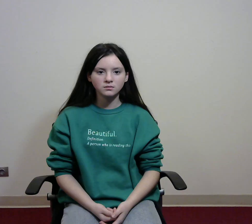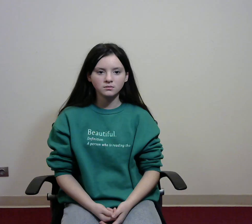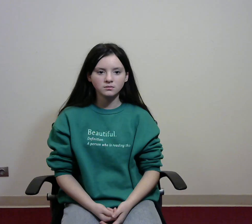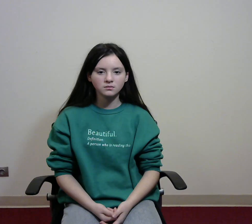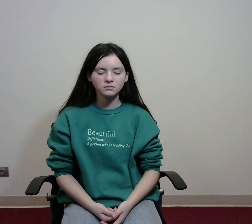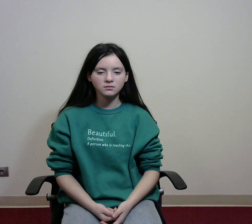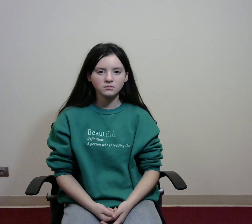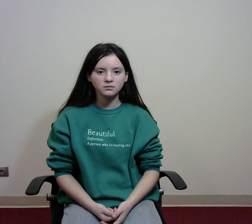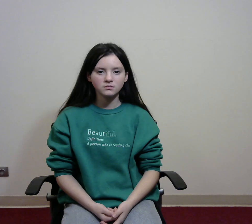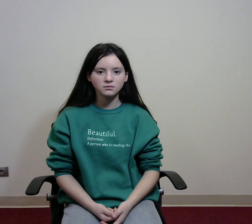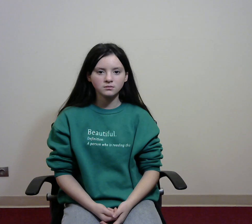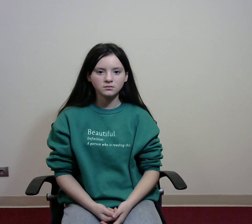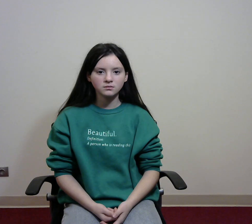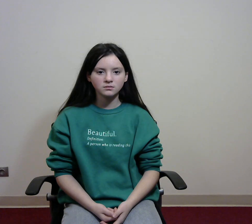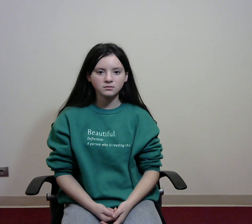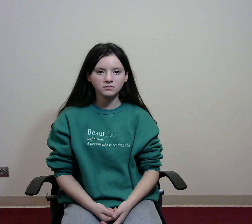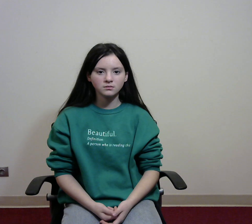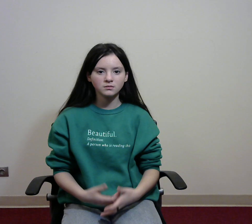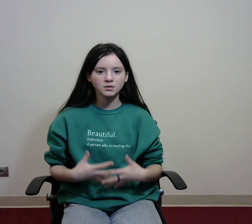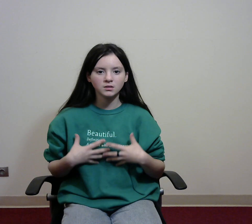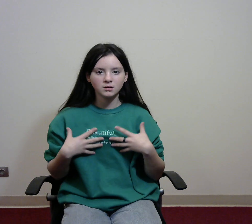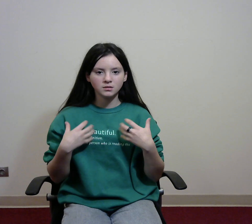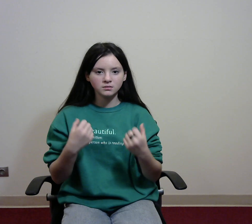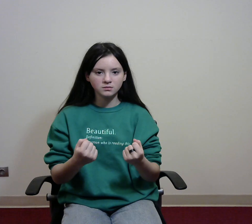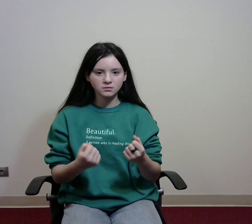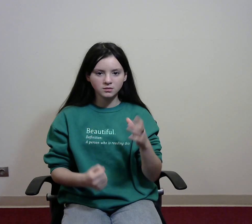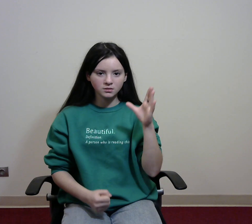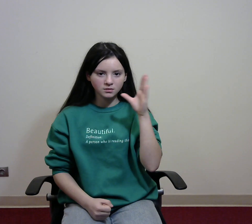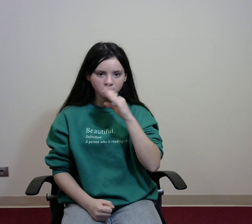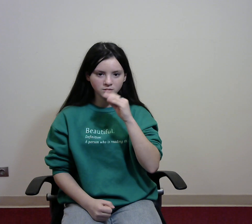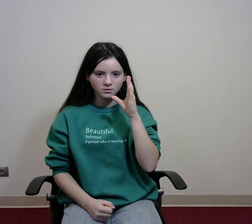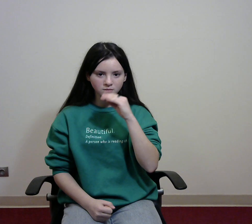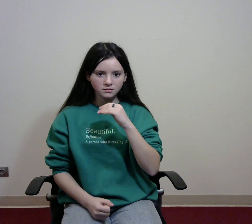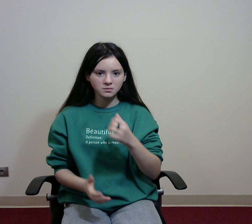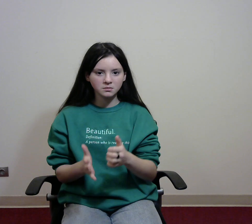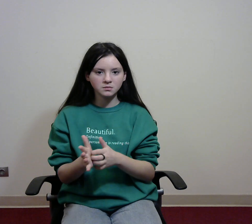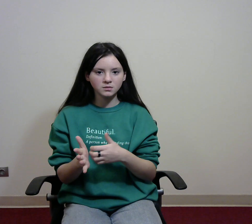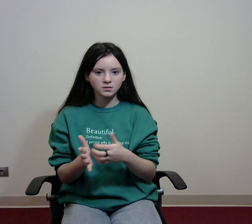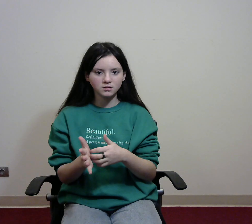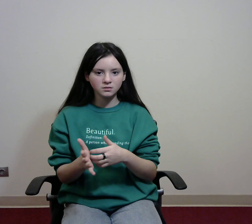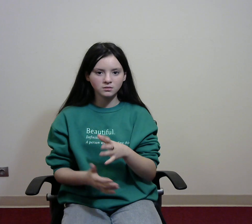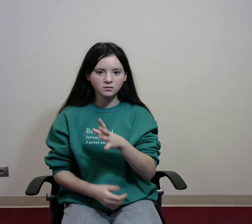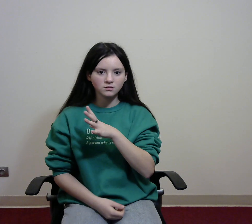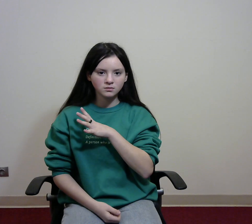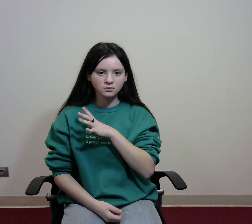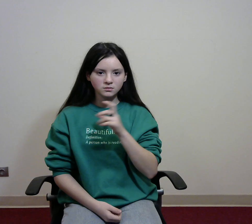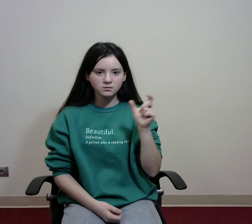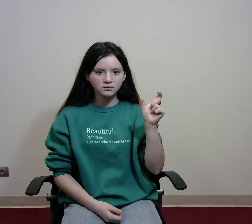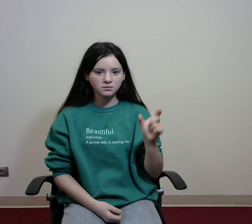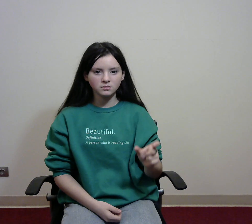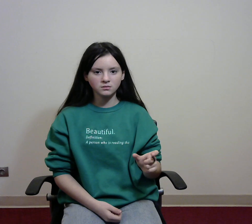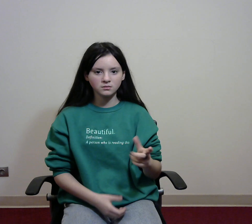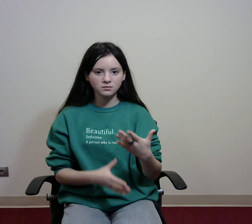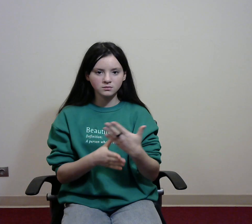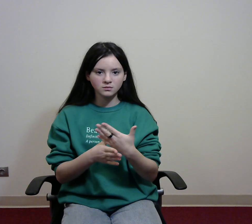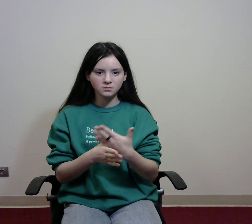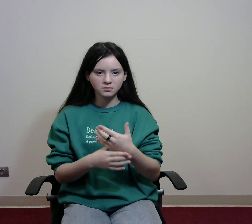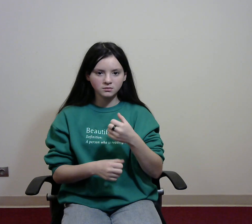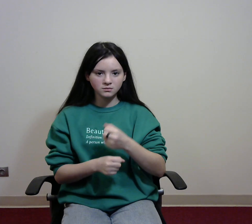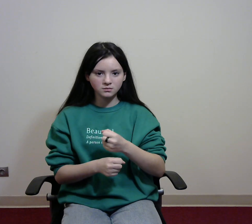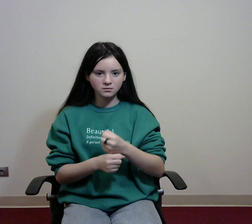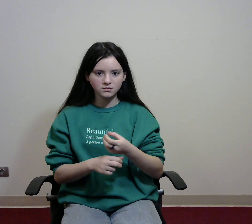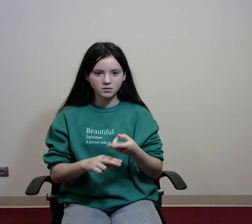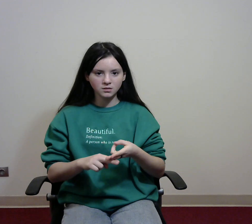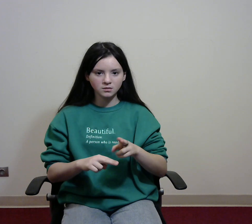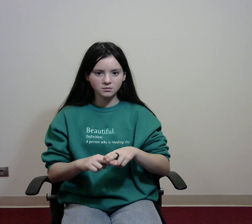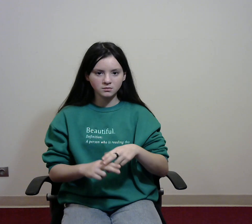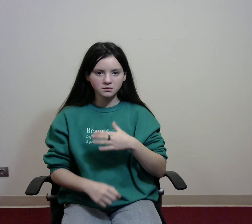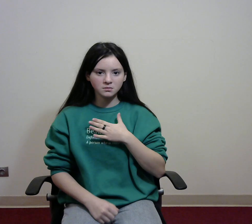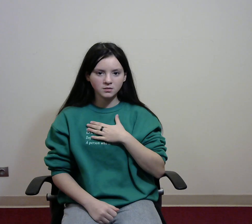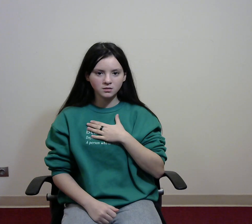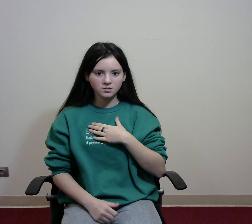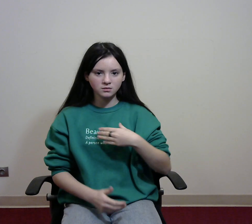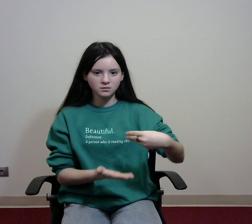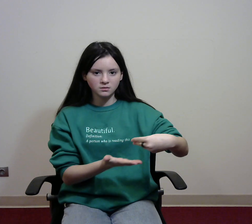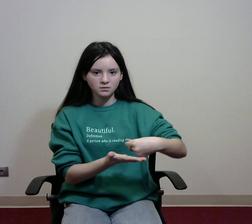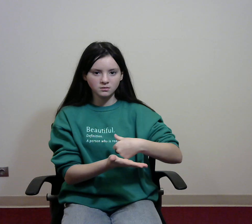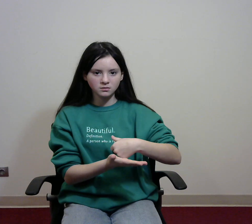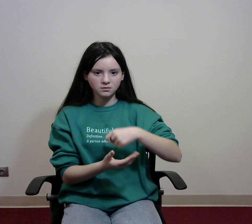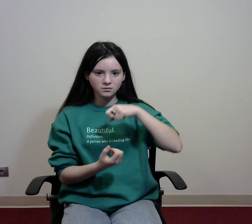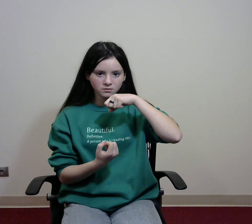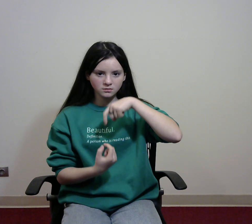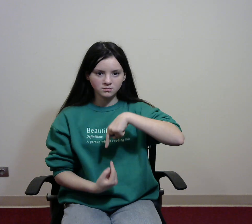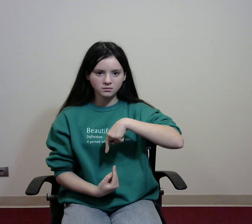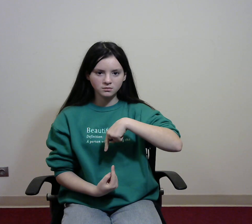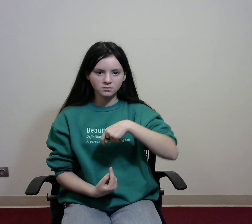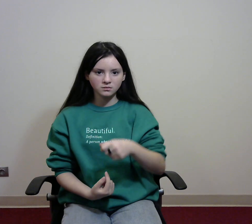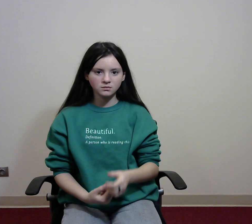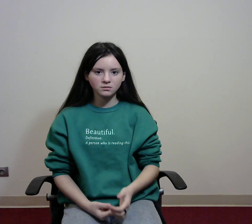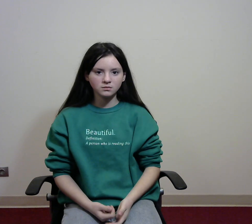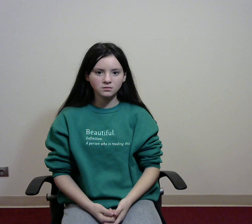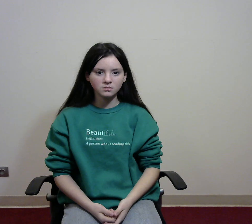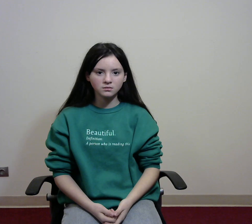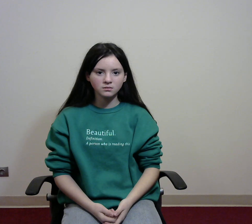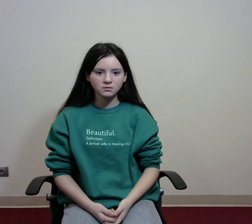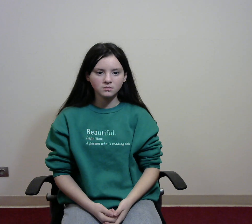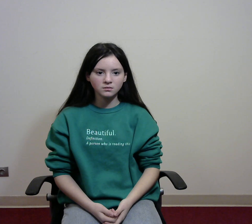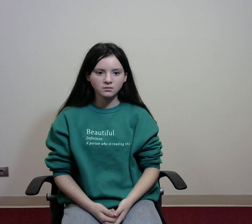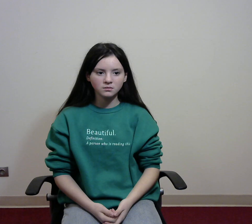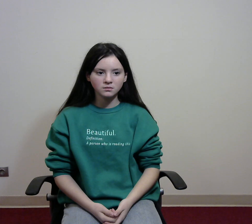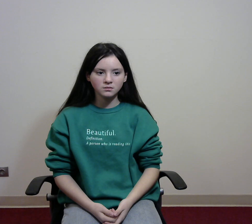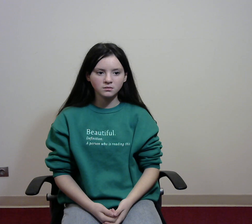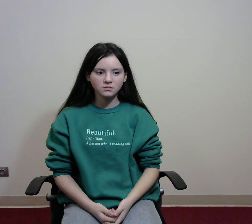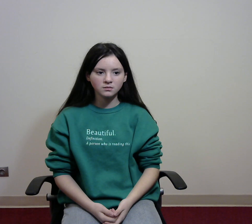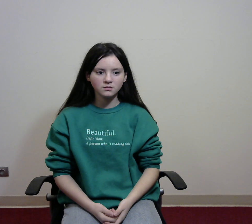Sağlamlıq imkanı məhdud olan şəxsə kömək etdiyimə görə mənə ödəniş düşürmü?